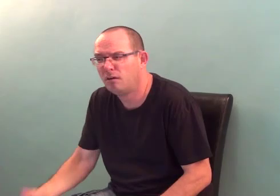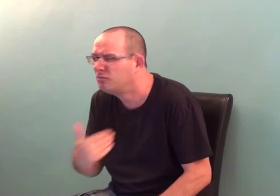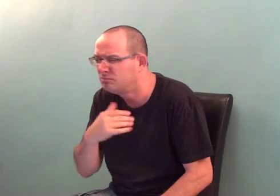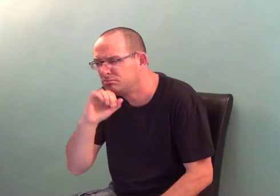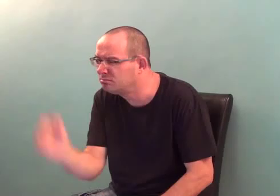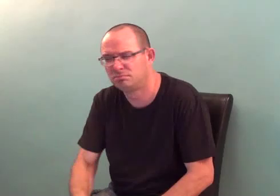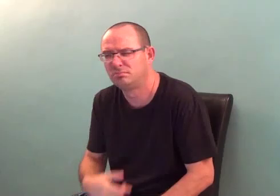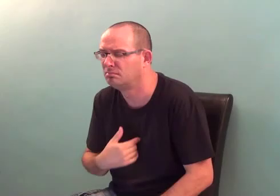Ja wcale.